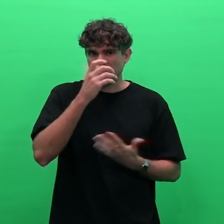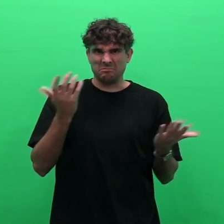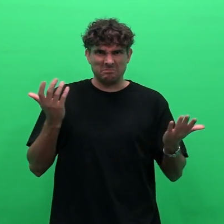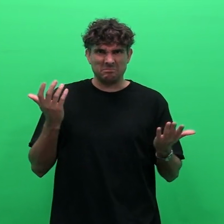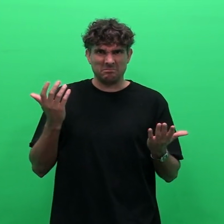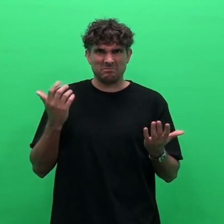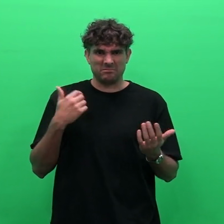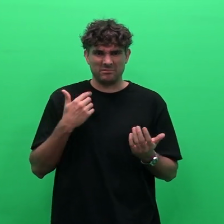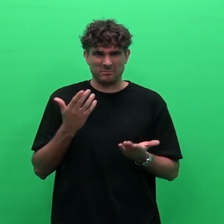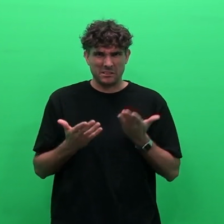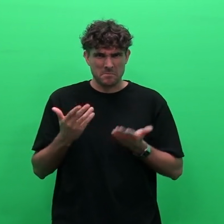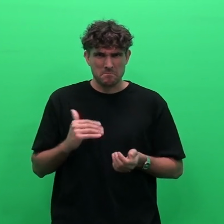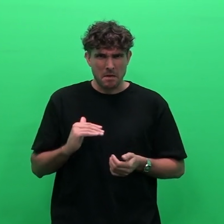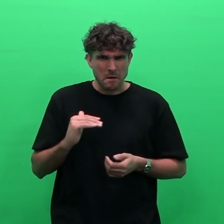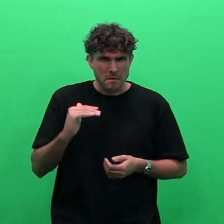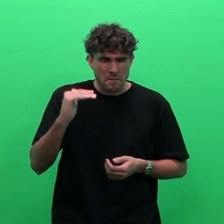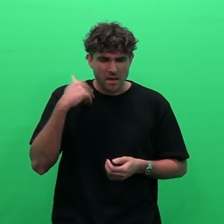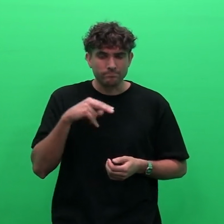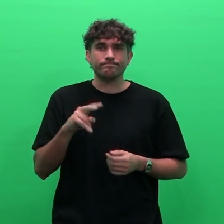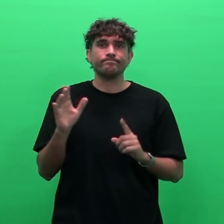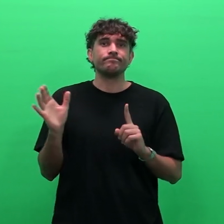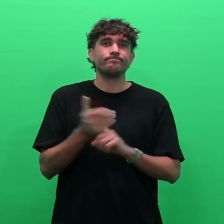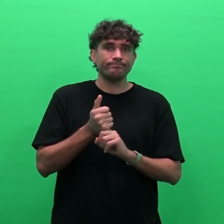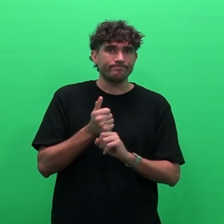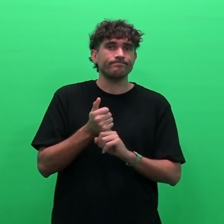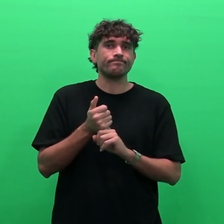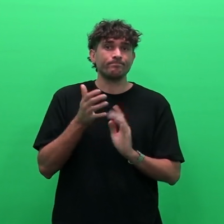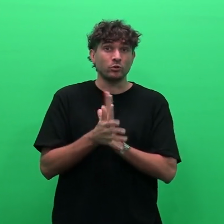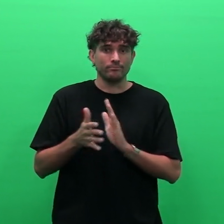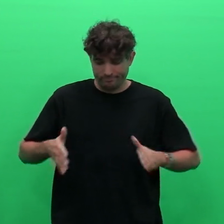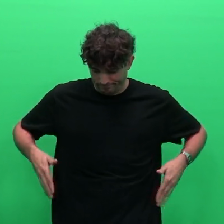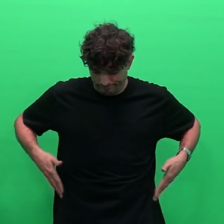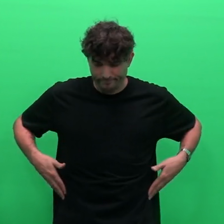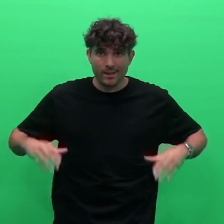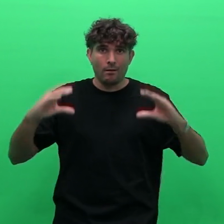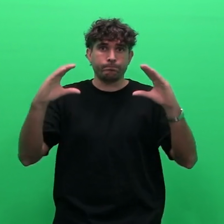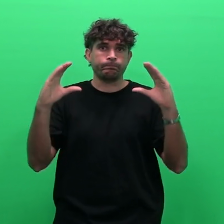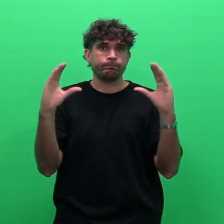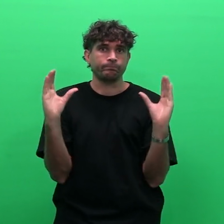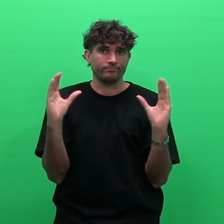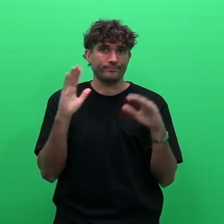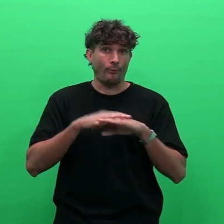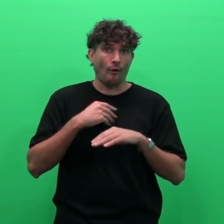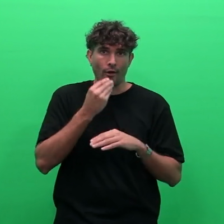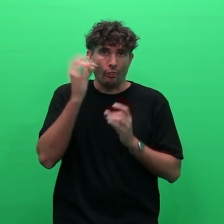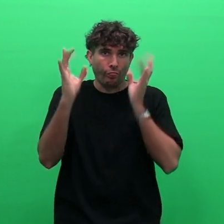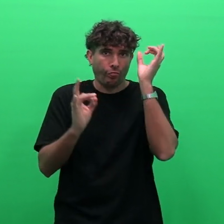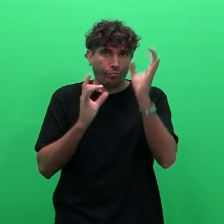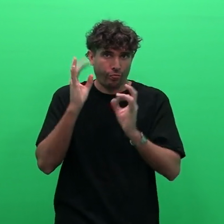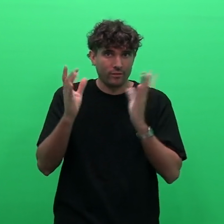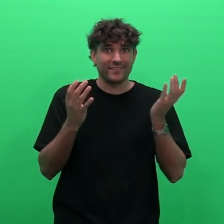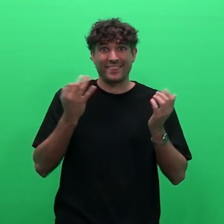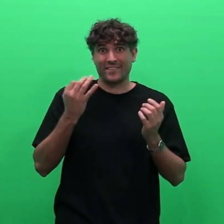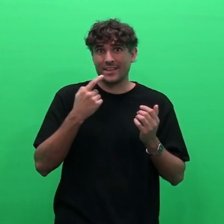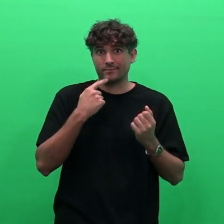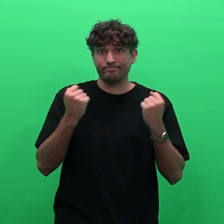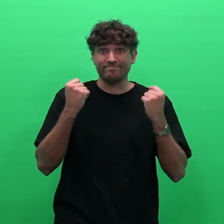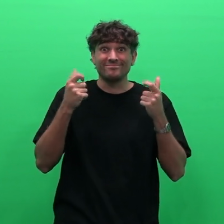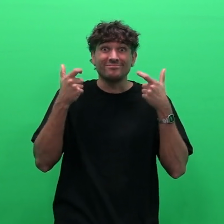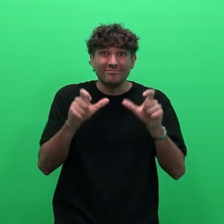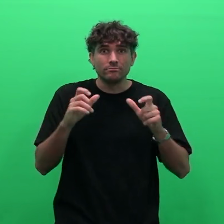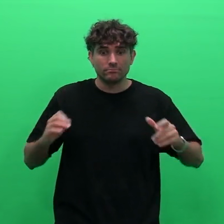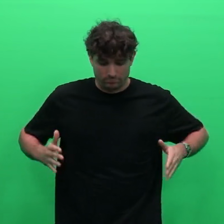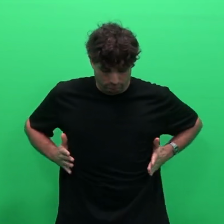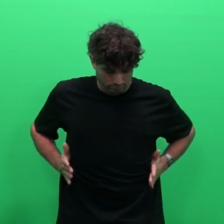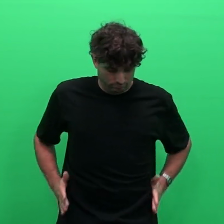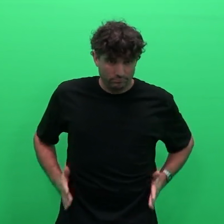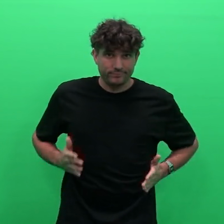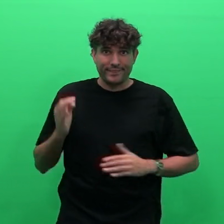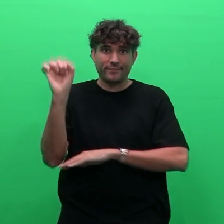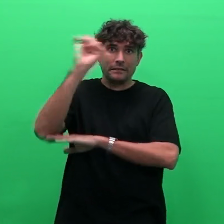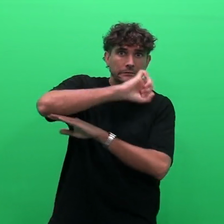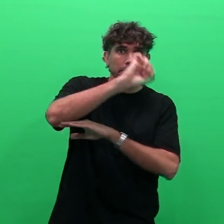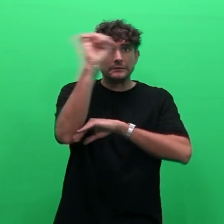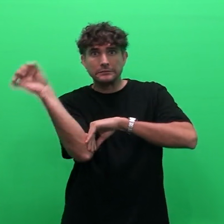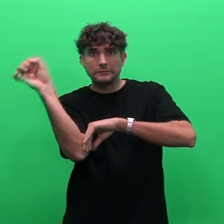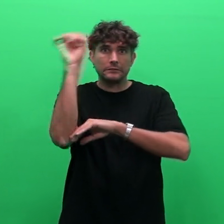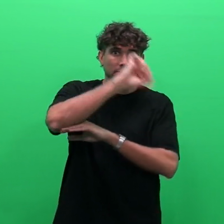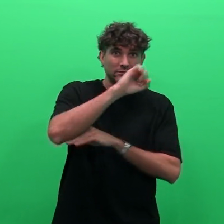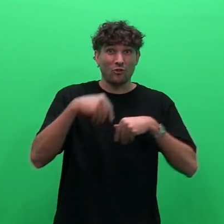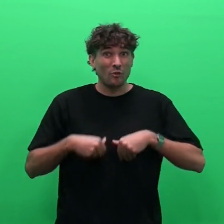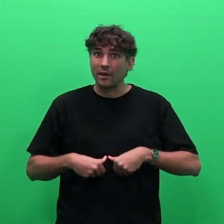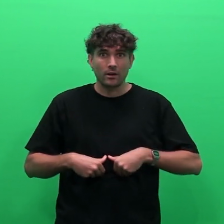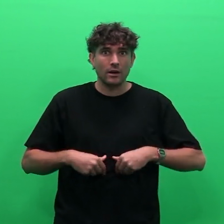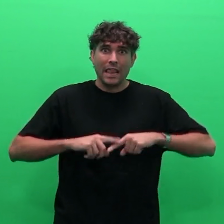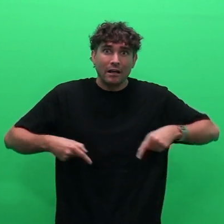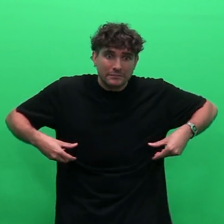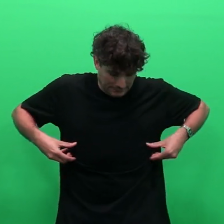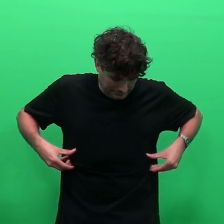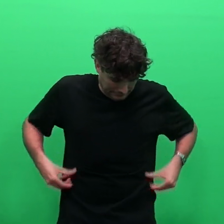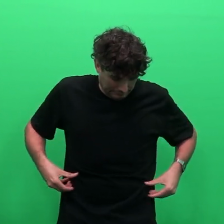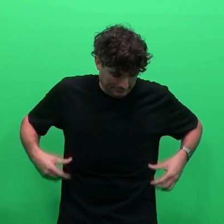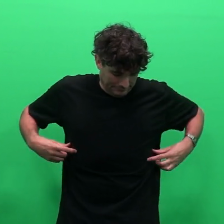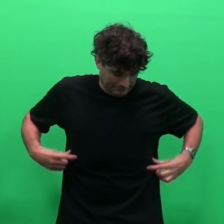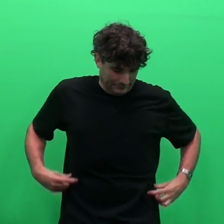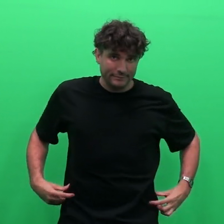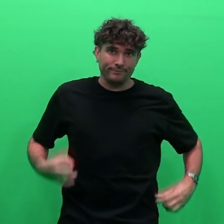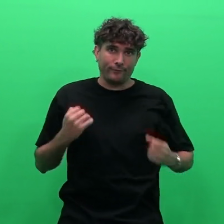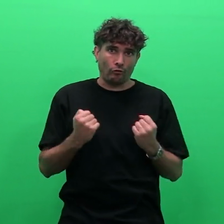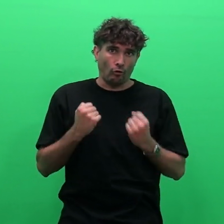És estrany, he anat pujant de pes, i he vist que tinc greix a la zona dels malucs perquè menjo molts capricis. He d'anar al gimnàs i fer exercicis i rotacions cap a un costat i l'altre per aprimar-me i tenir la cintura i els malucs forts.